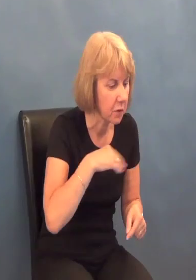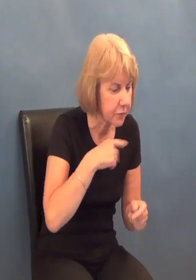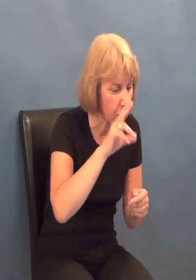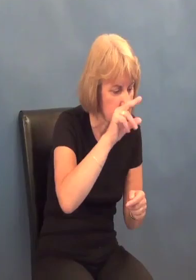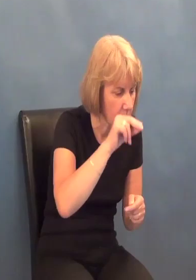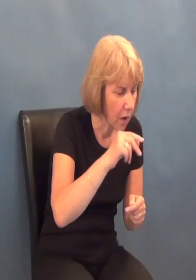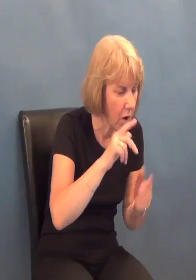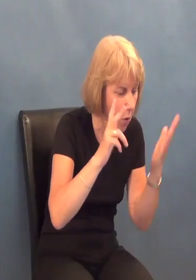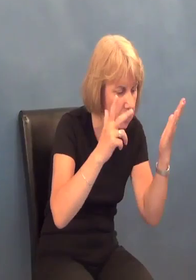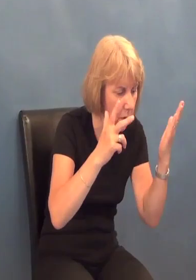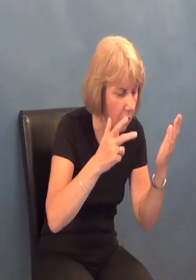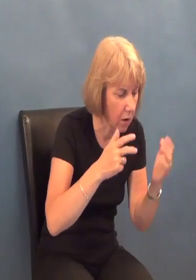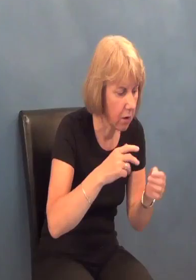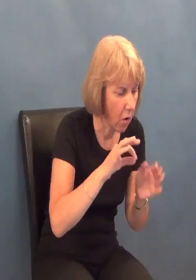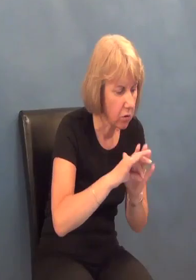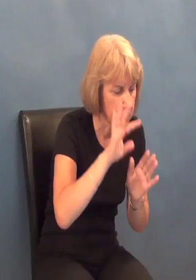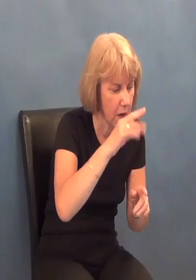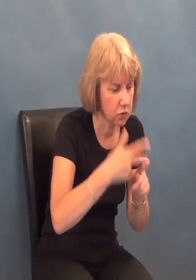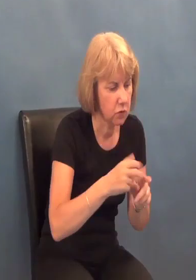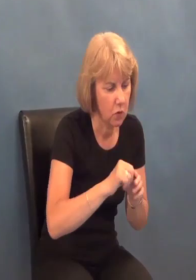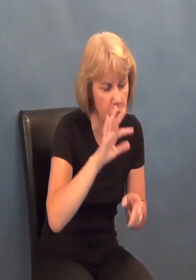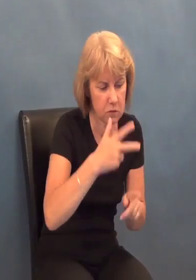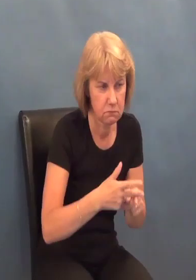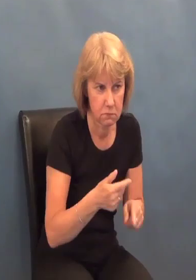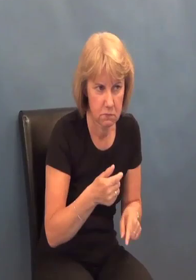Może w poniedziałek ósmego, od czwartej trzydzieści do piątej trzydzieści?